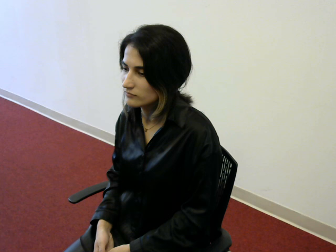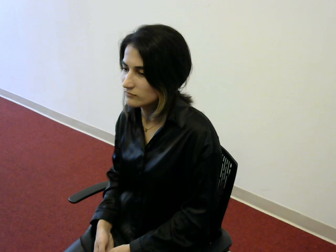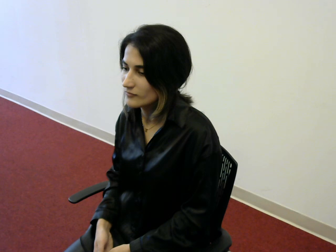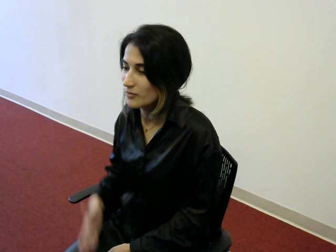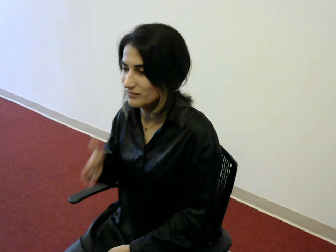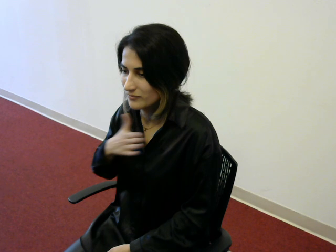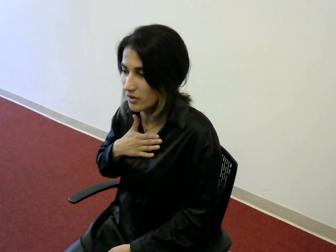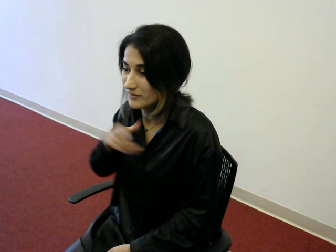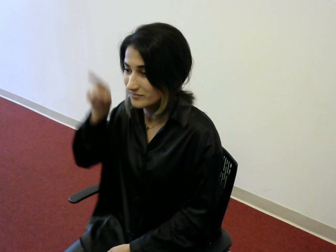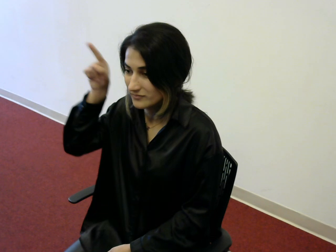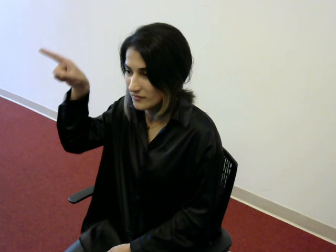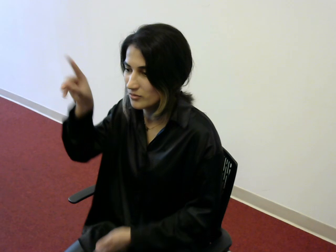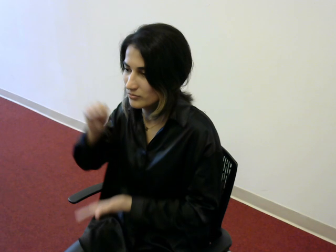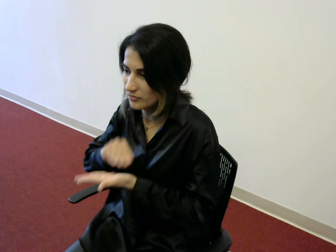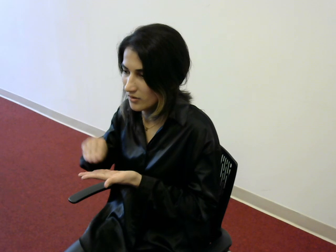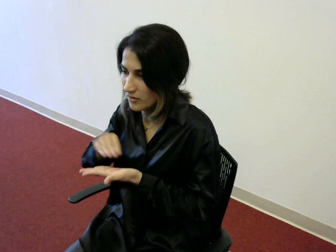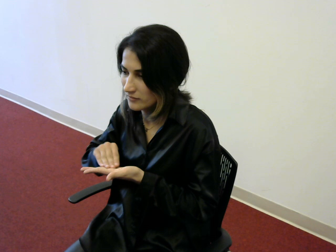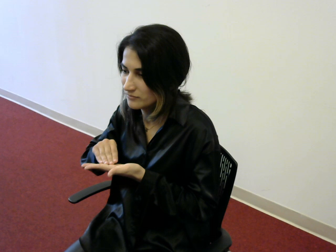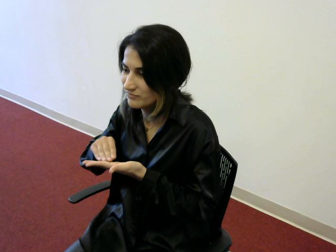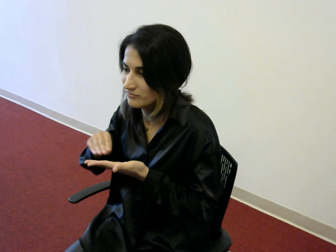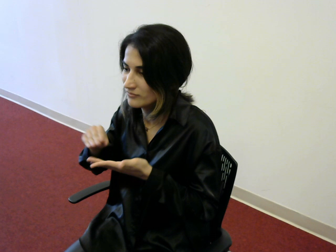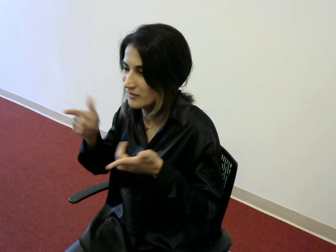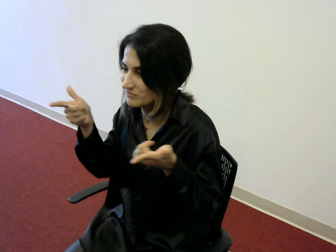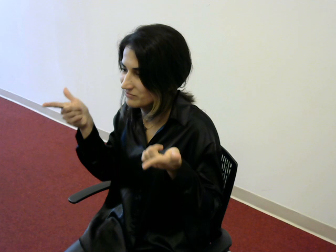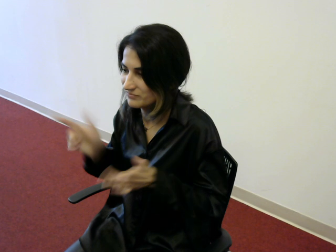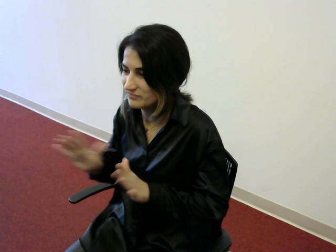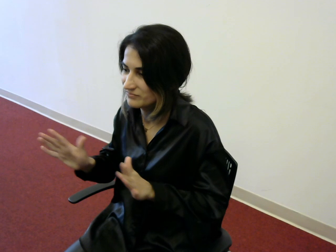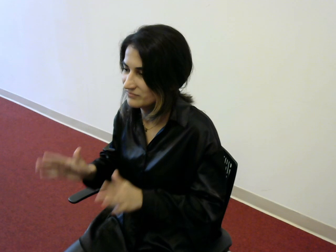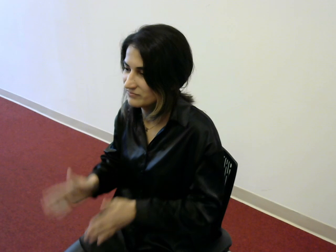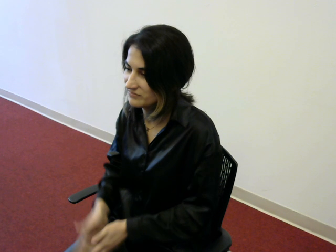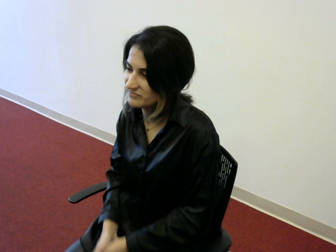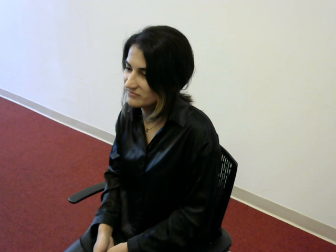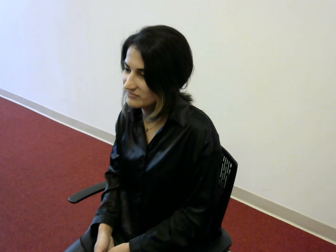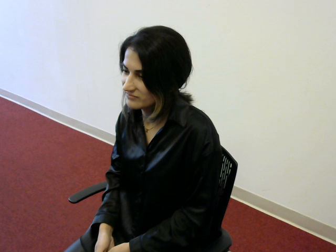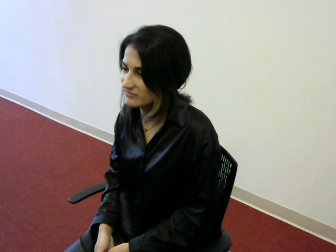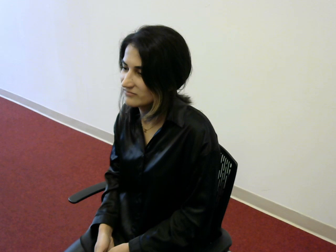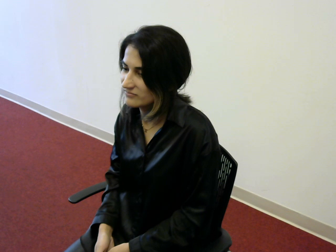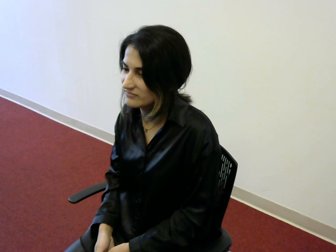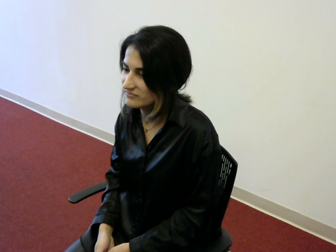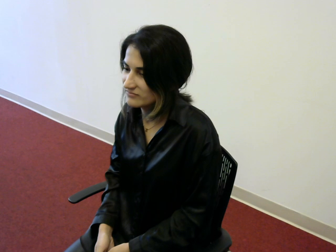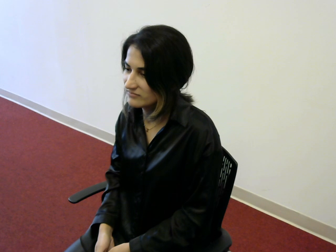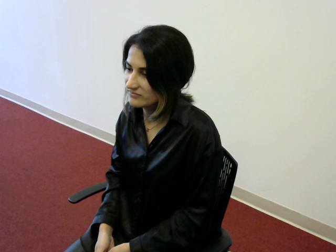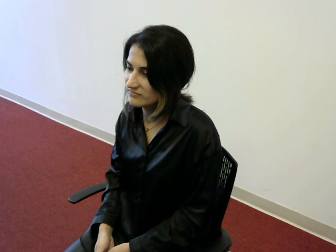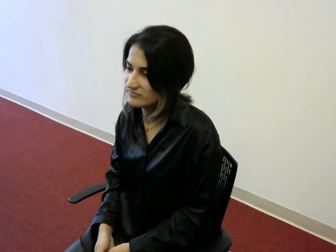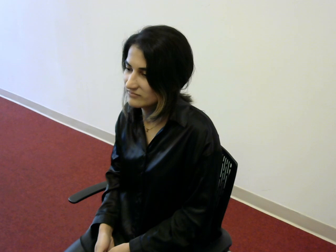Mən onun yazdıqları ilə razı deyiləm